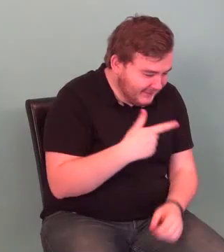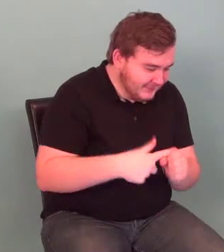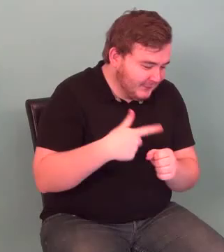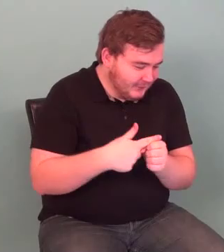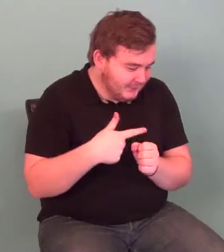Dwudziestego.